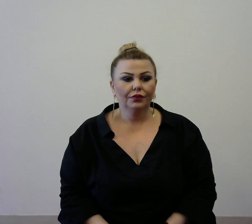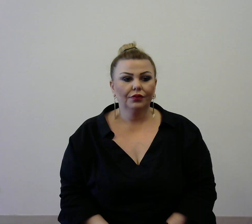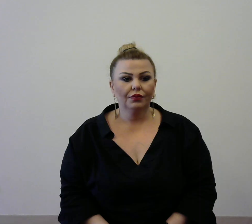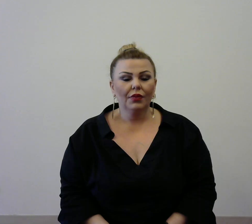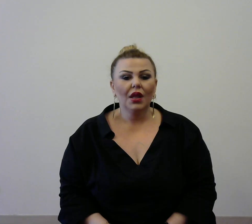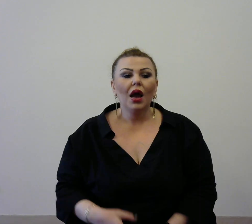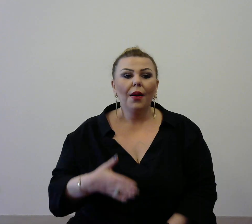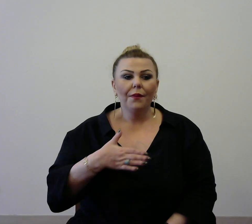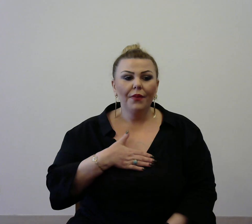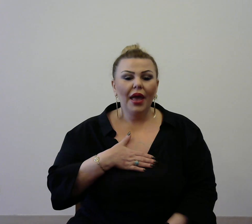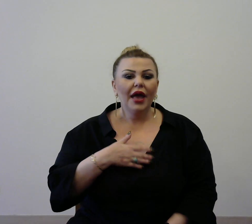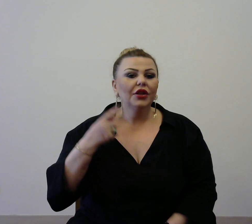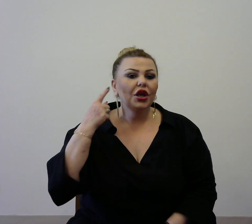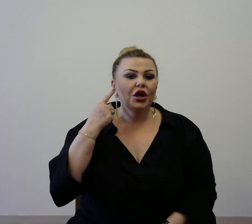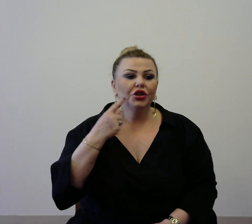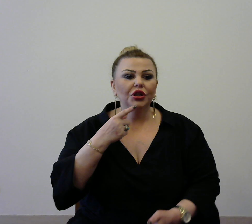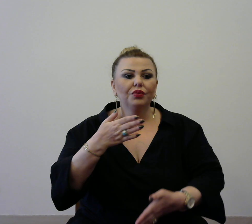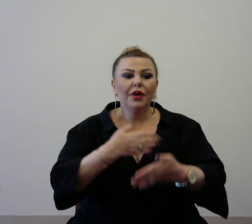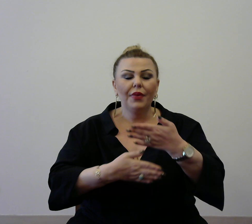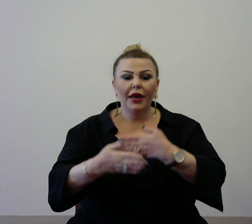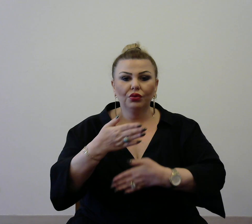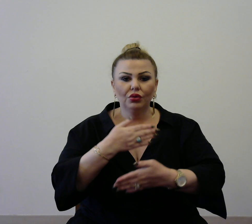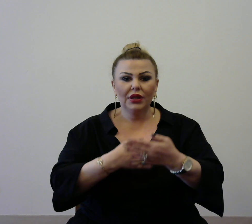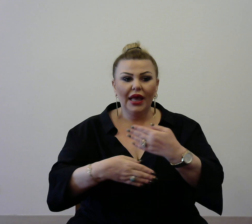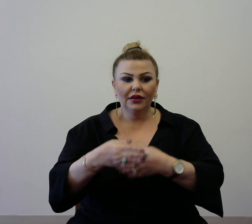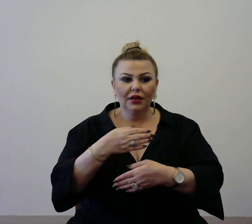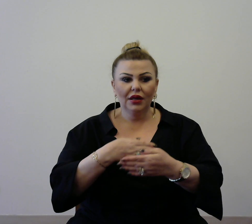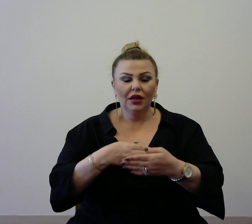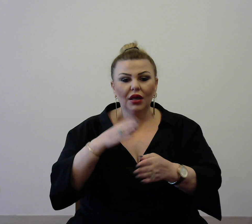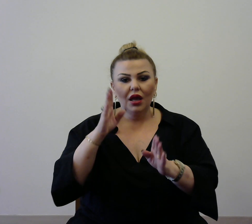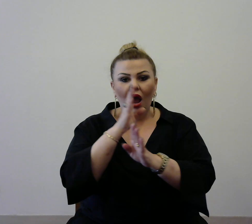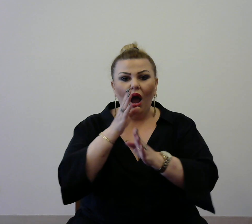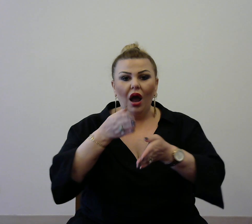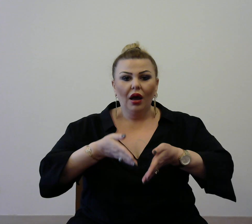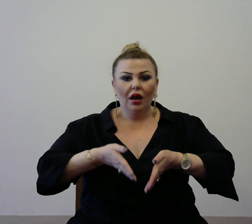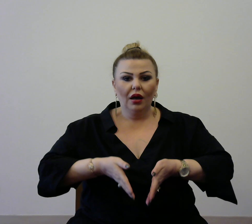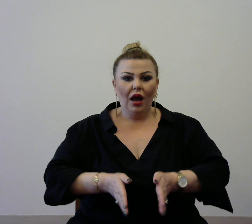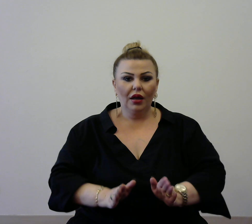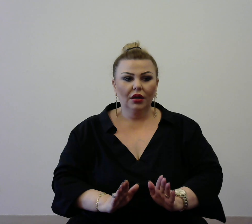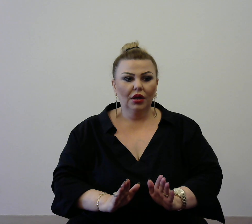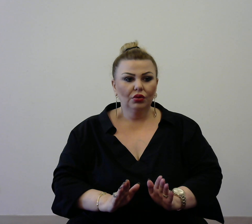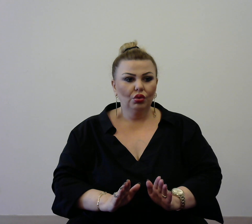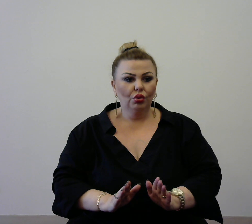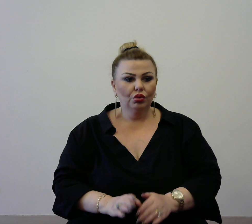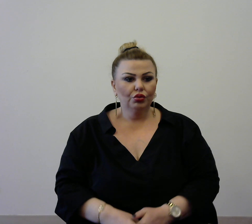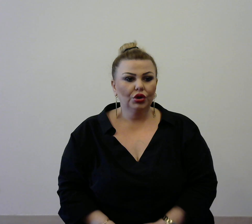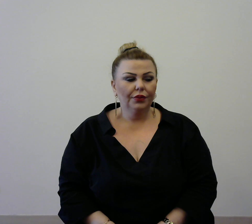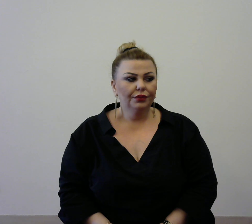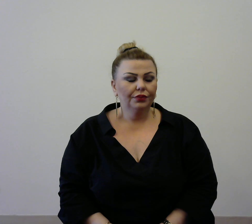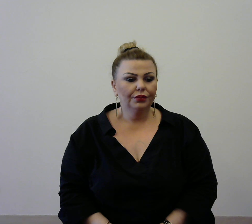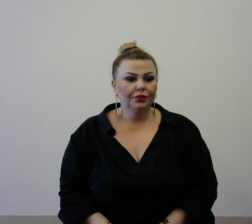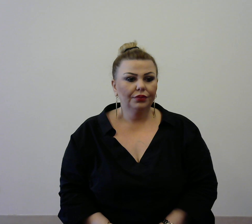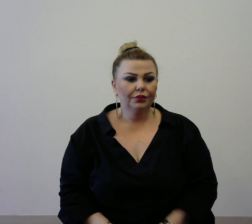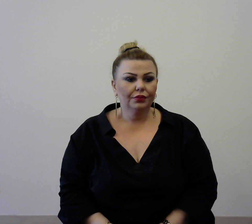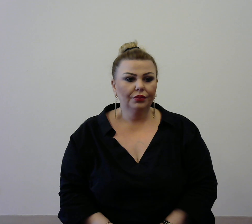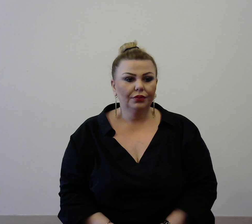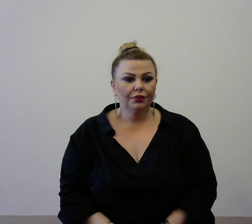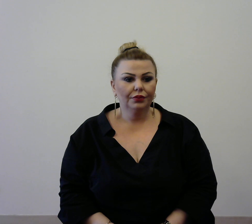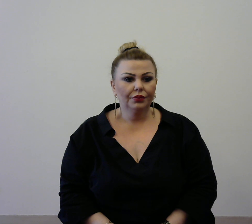Mənim eşitmə məhdudiyyətim anadangəlmədir